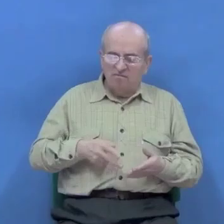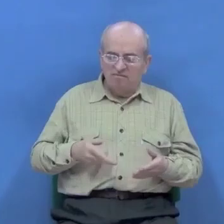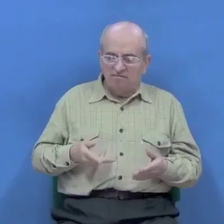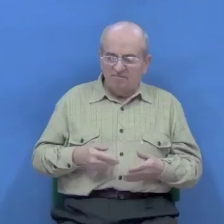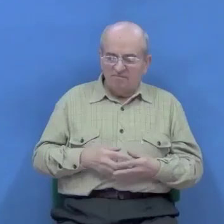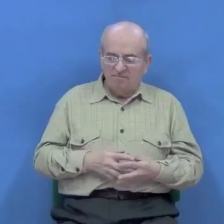Stać.